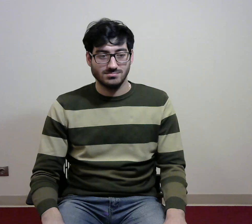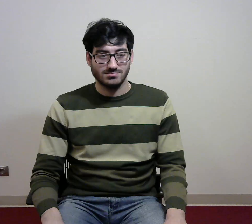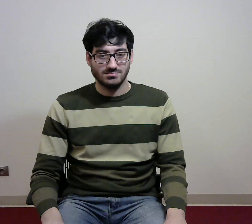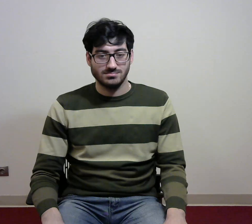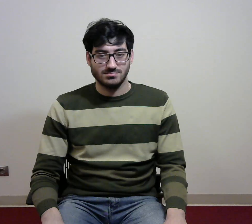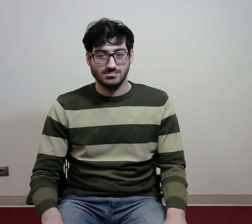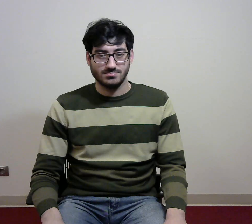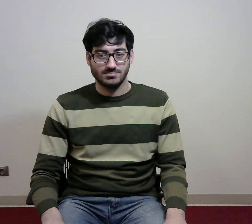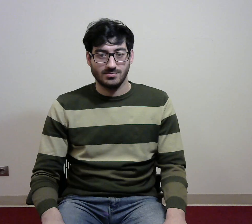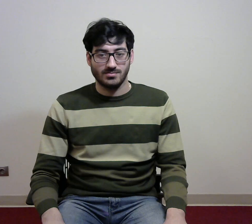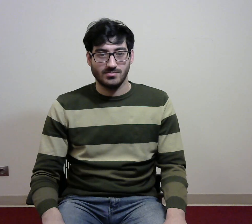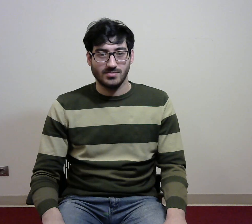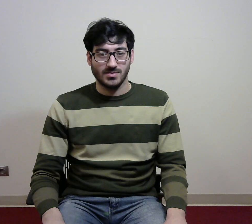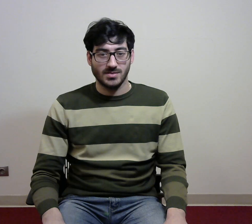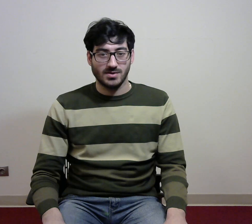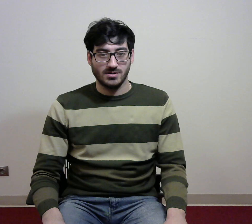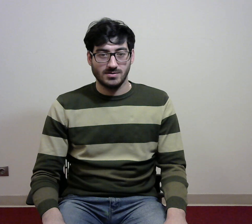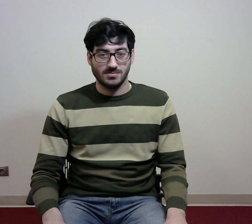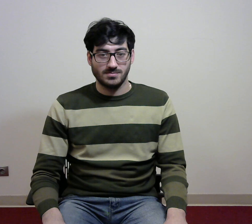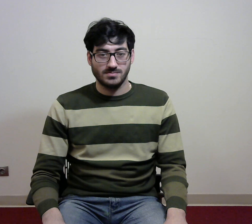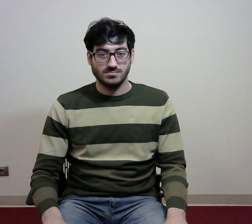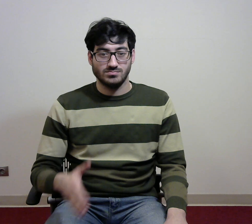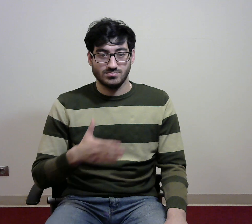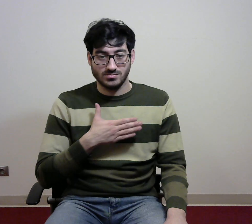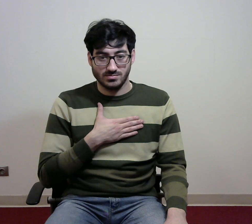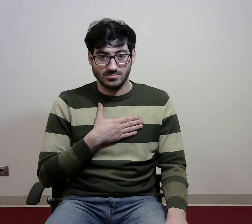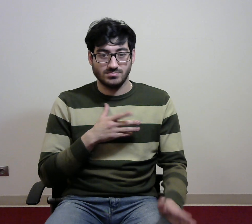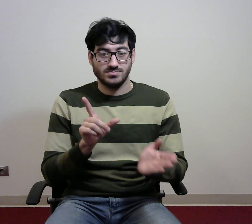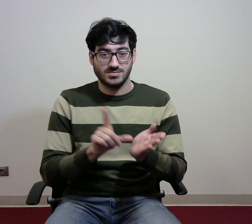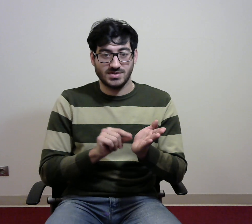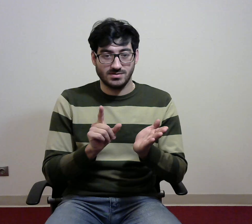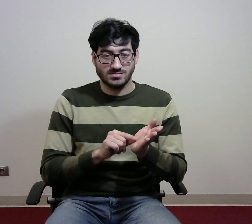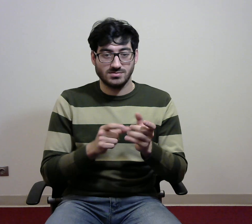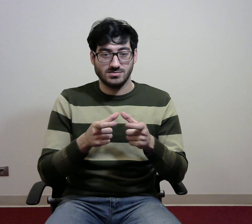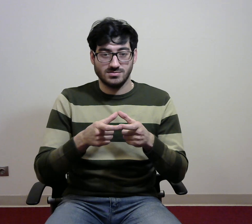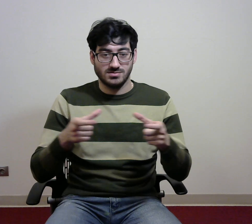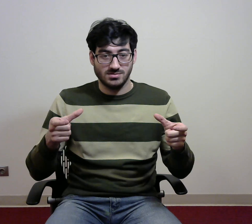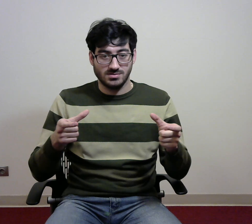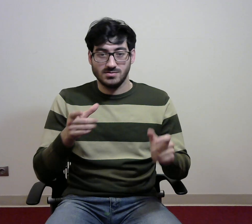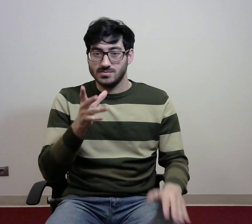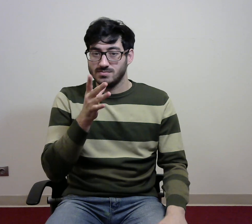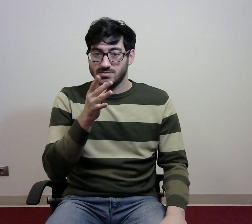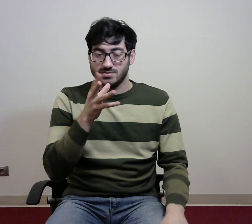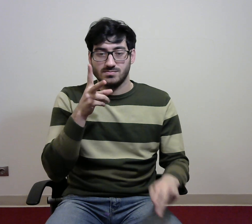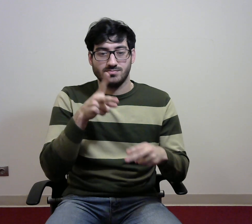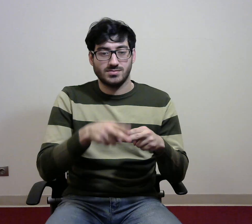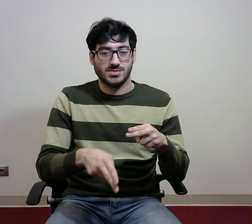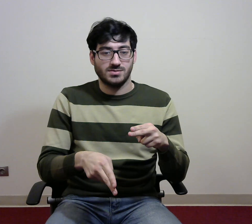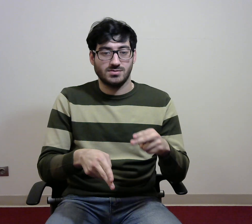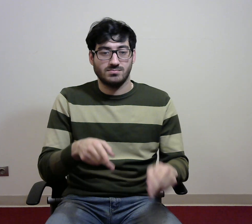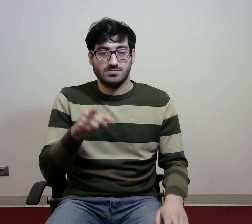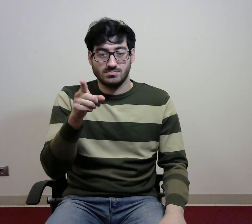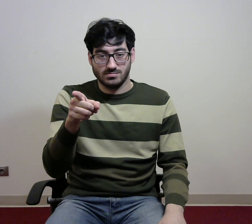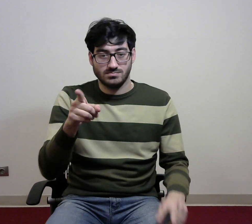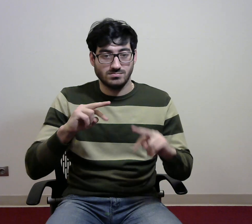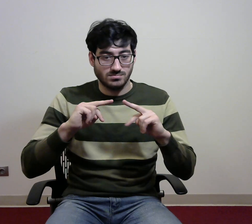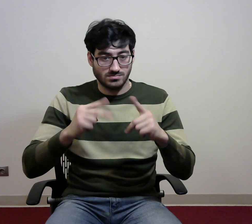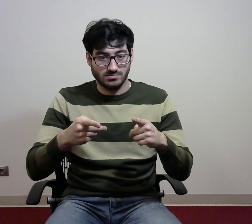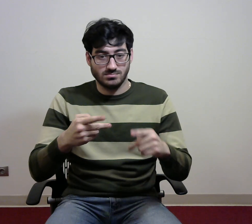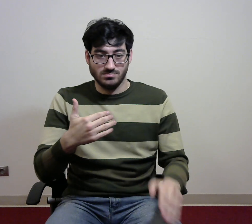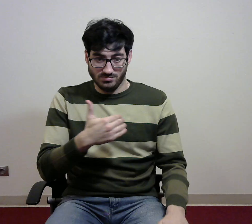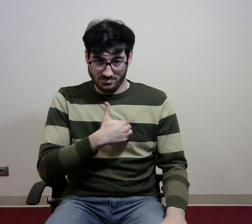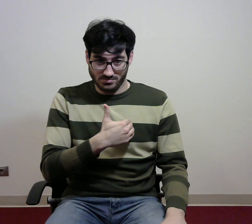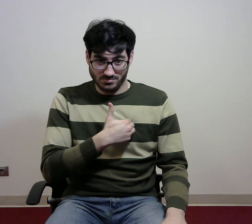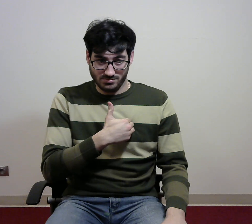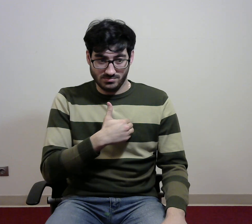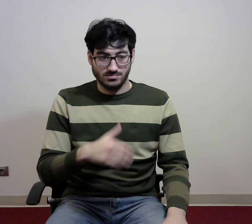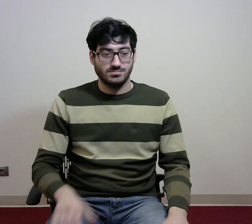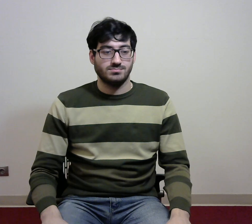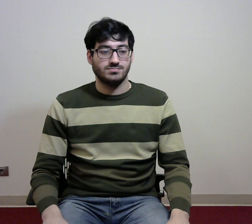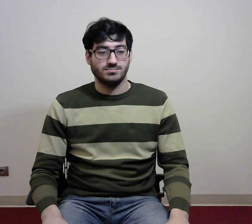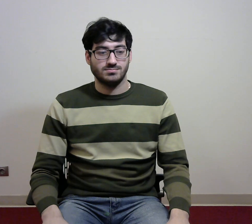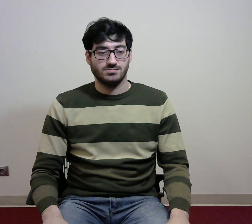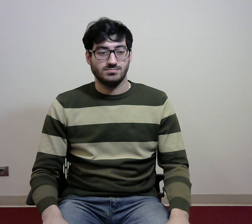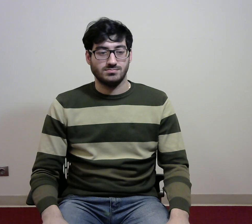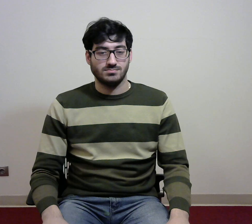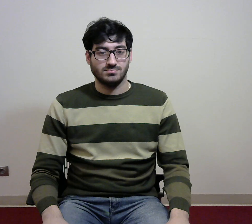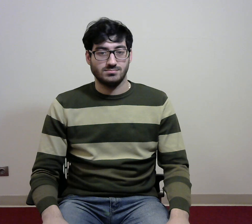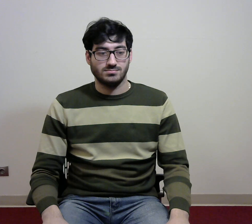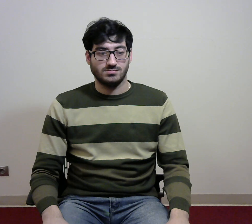Mənim pensiya kartımın müddəti bitib, onu dəyişmək istəyirəm